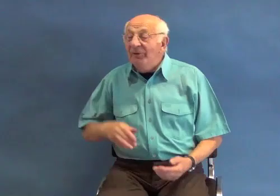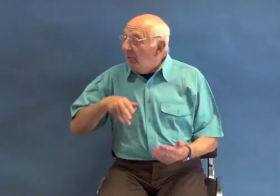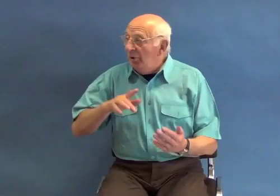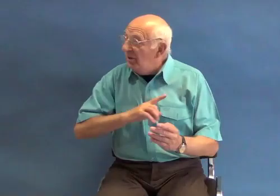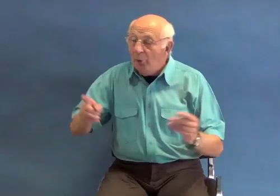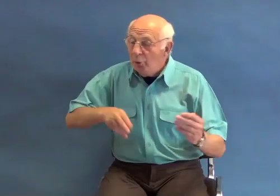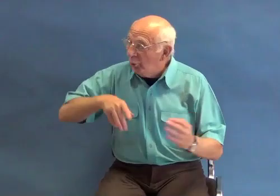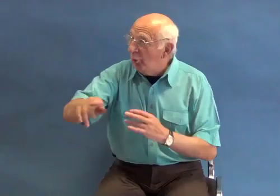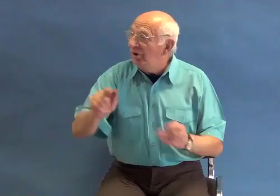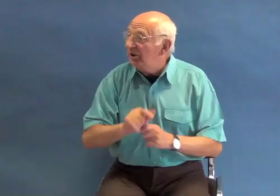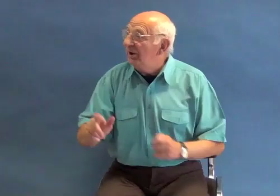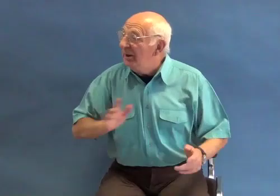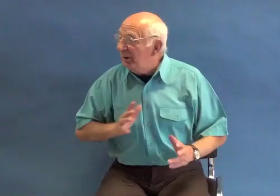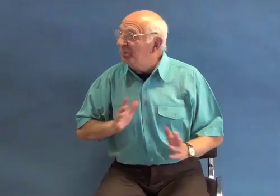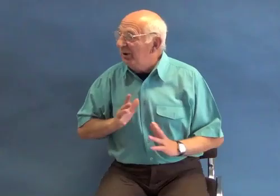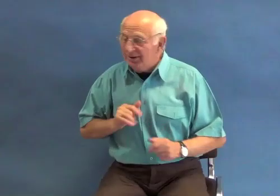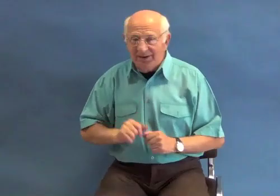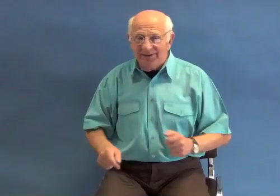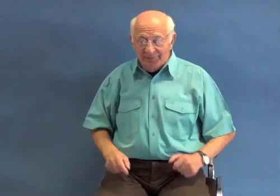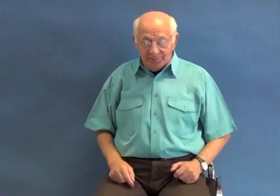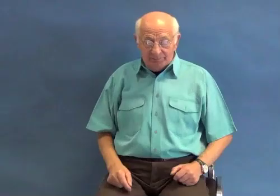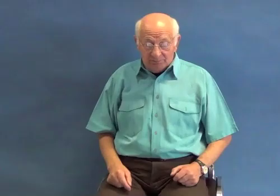Nie wolno wchodzić, jest niebezpiecznie.